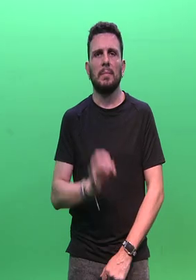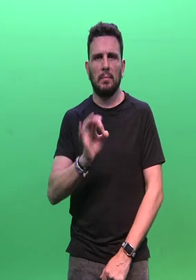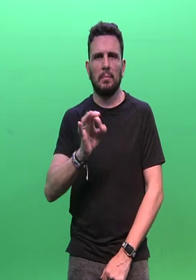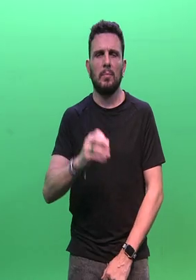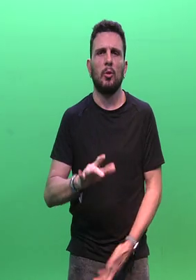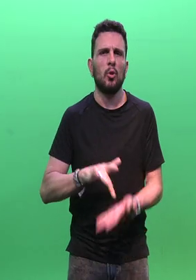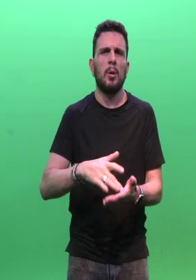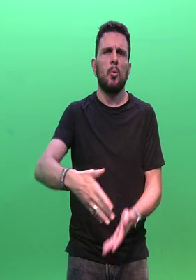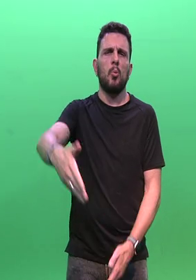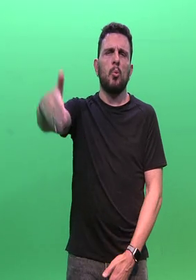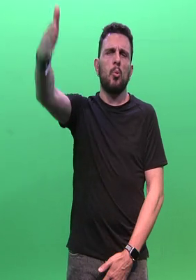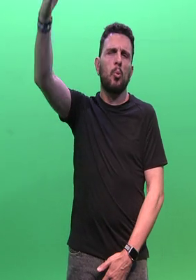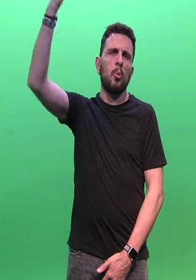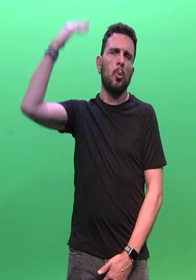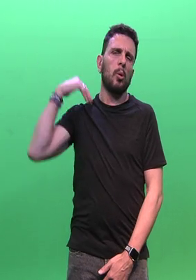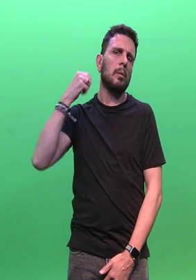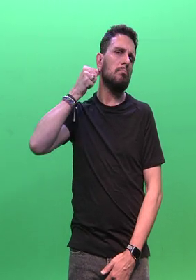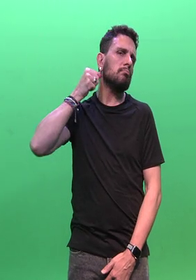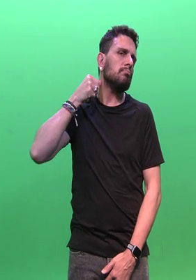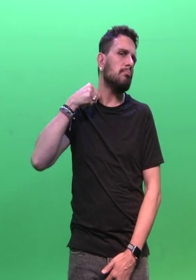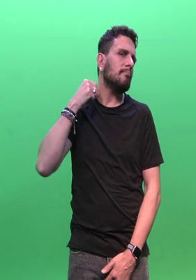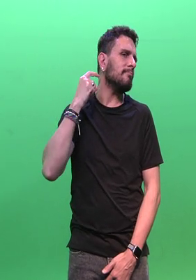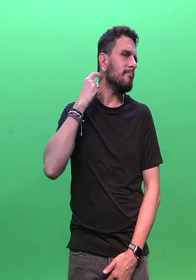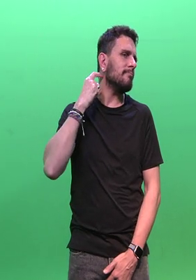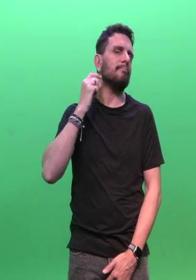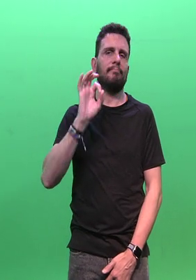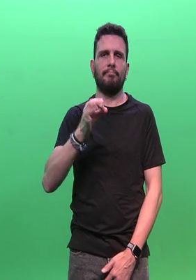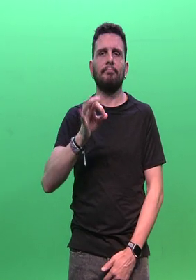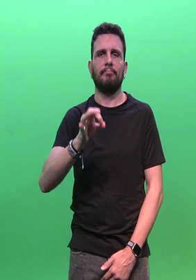Sí, fa molt de temps em van operar del clatell.